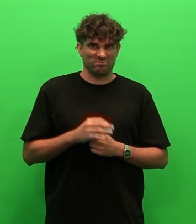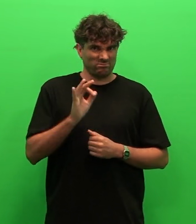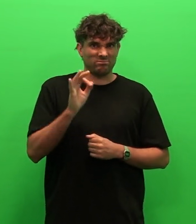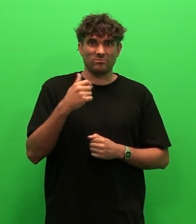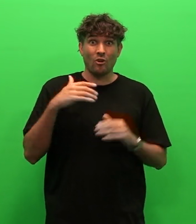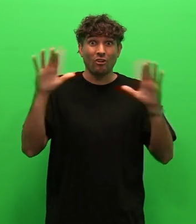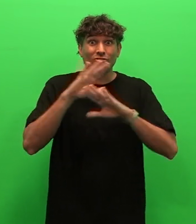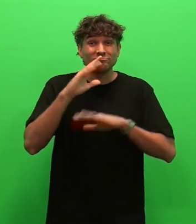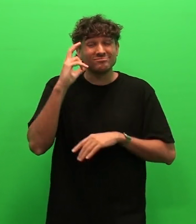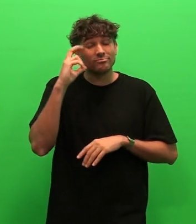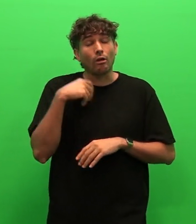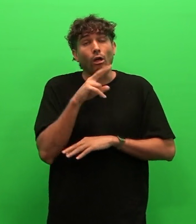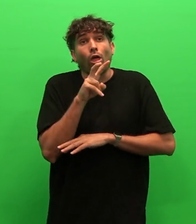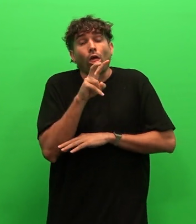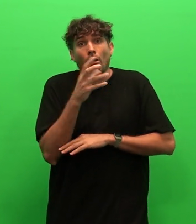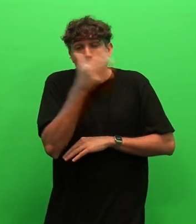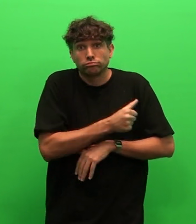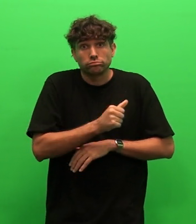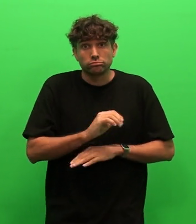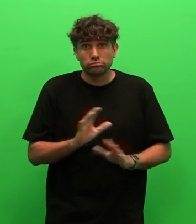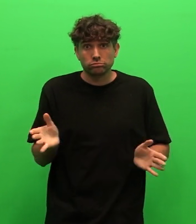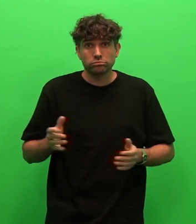Sí, a la nit quan dormo em quedo amb la boca oberta i no puc respirar.